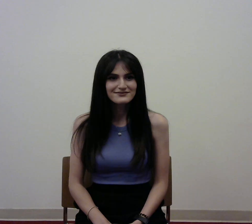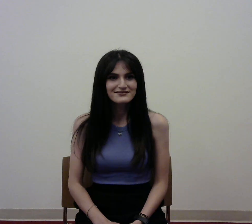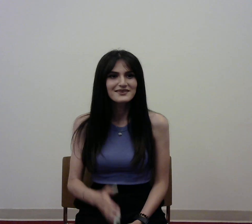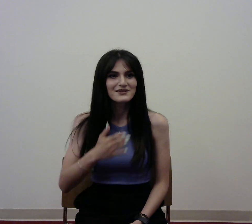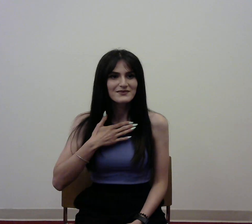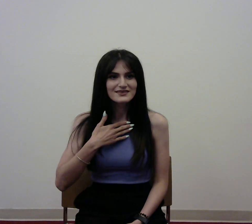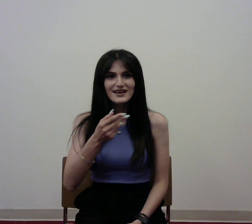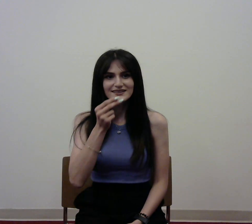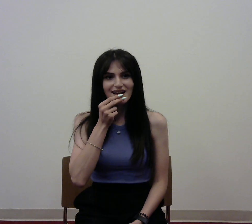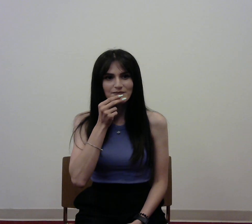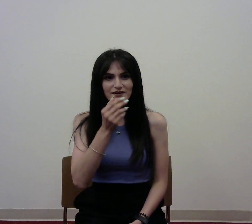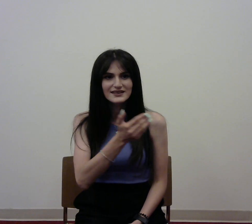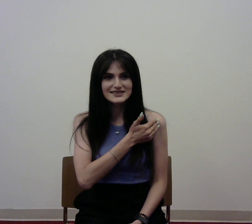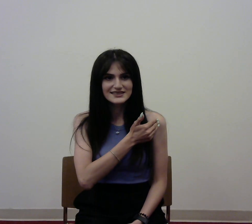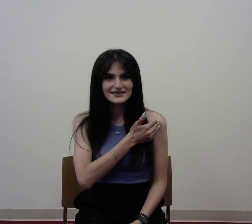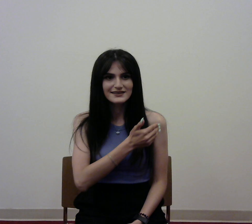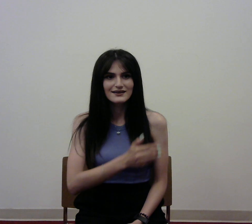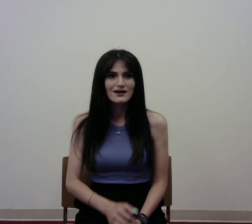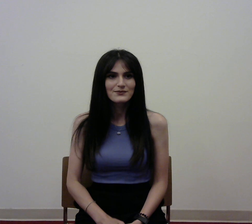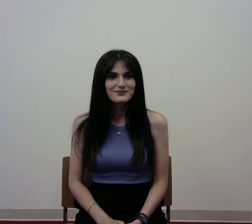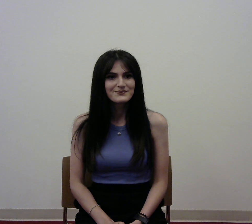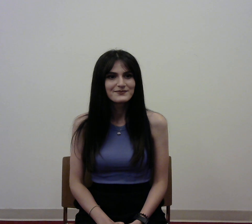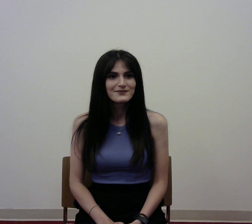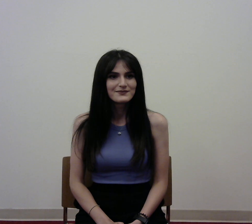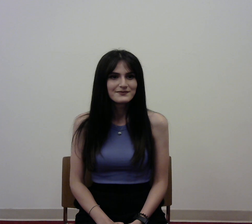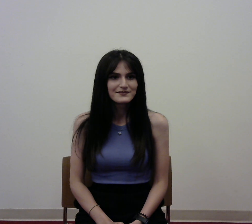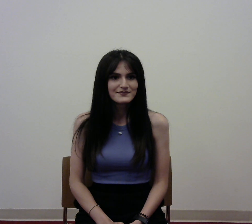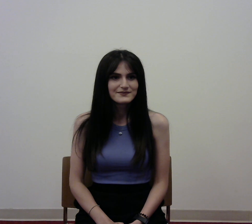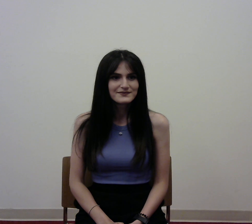Mən yemək istəyirəm